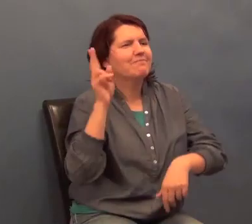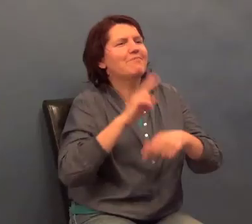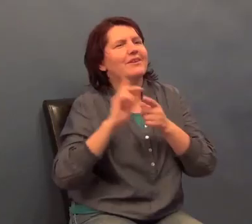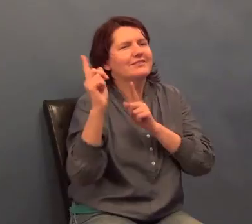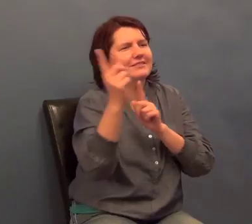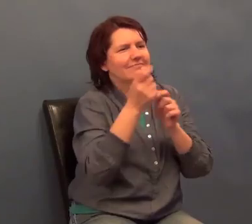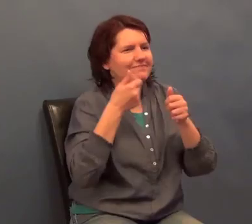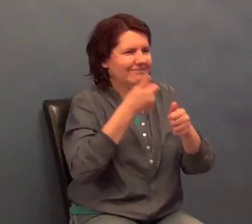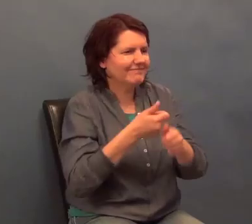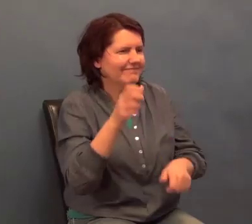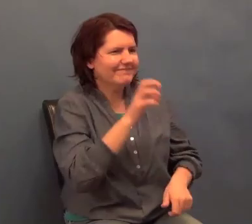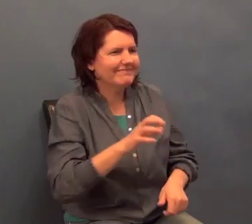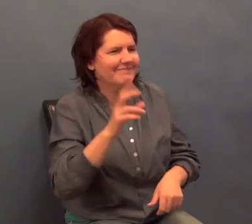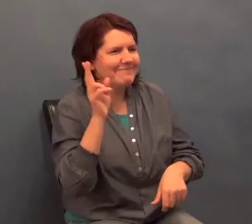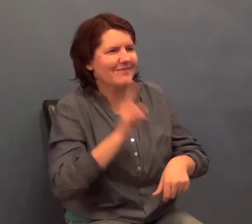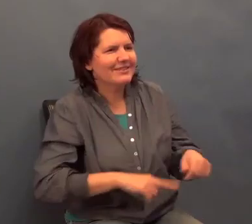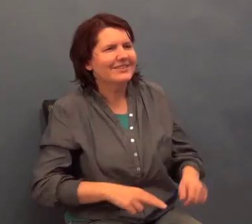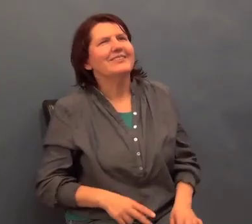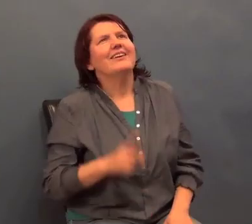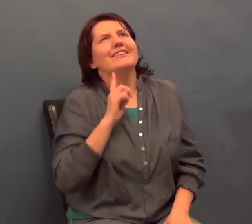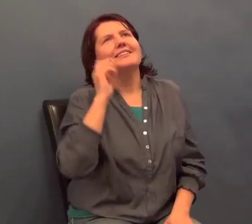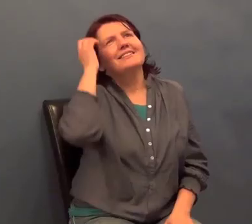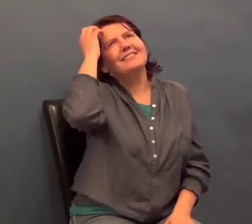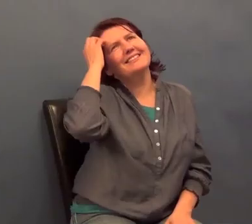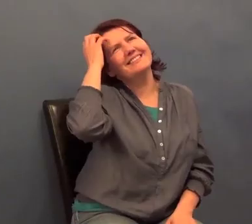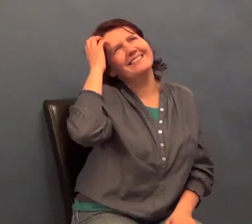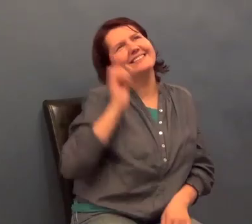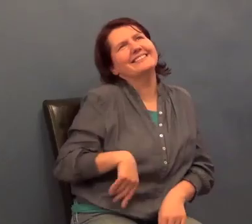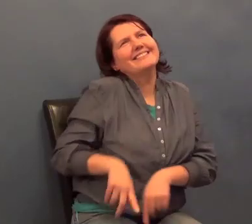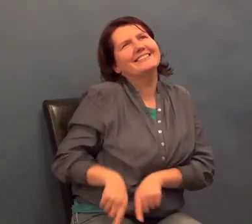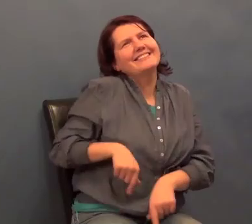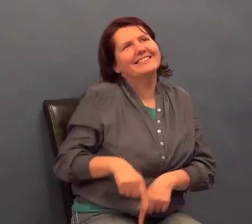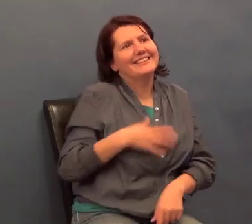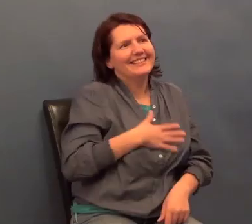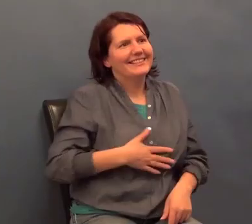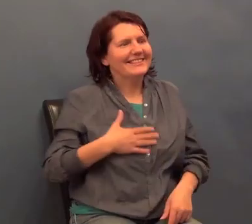Policjant stoi obok i obserwuje chłopca. Chłopiec drapie się po głowie, przebiera nogami.